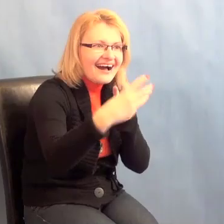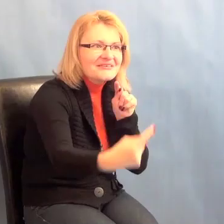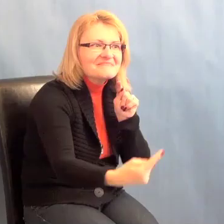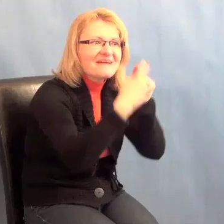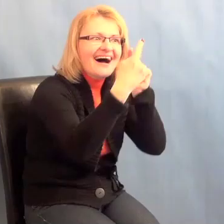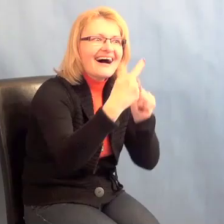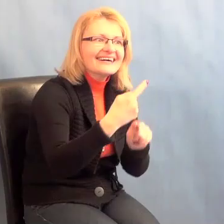Tak, pasuje.